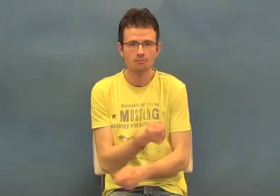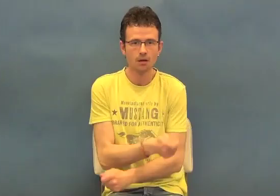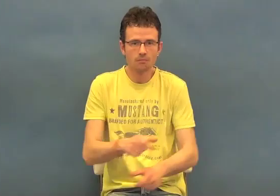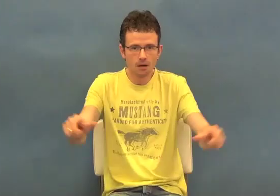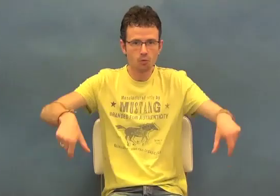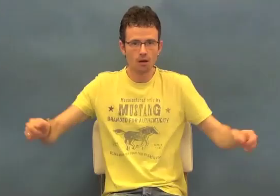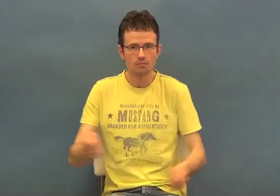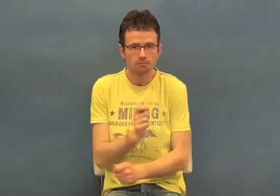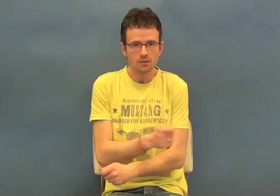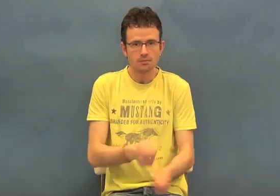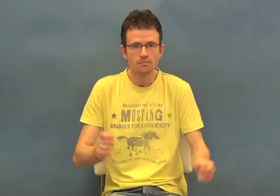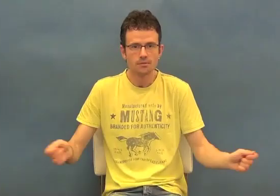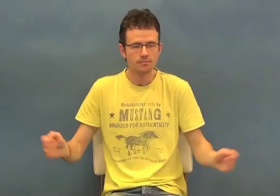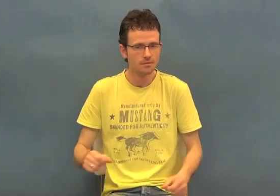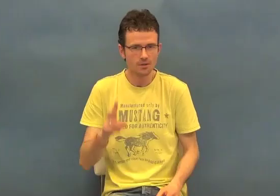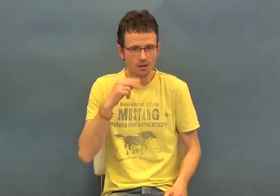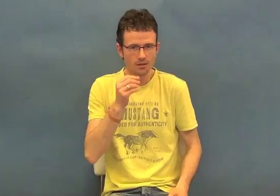Syn sobie gra na płocie niczym na cymbałkach.